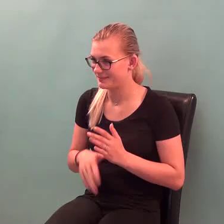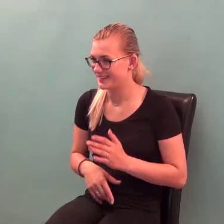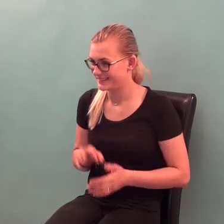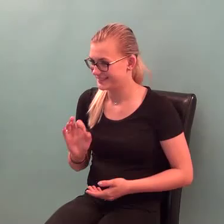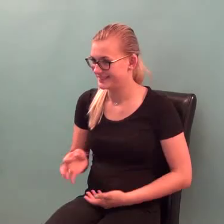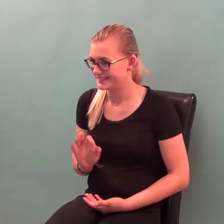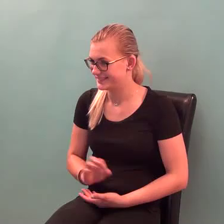Faktycznie.